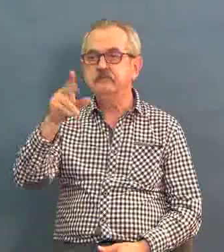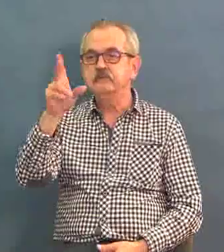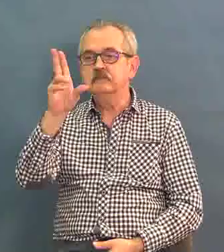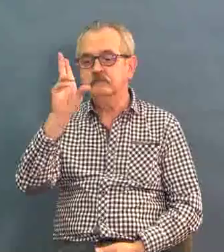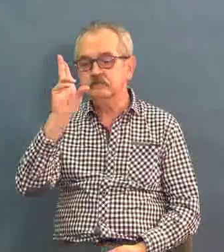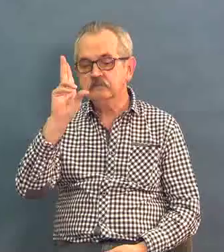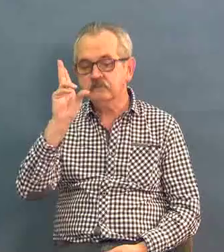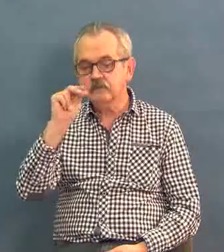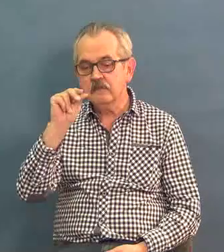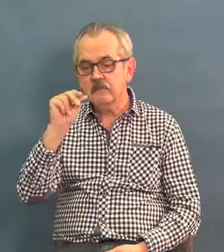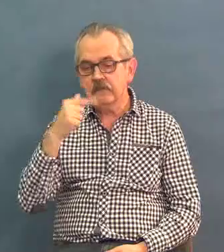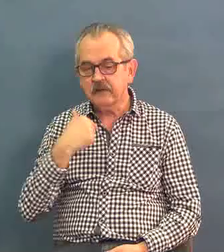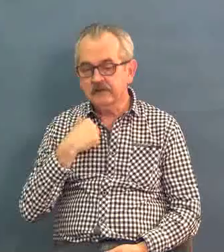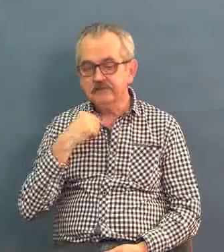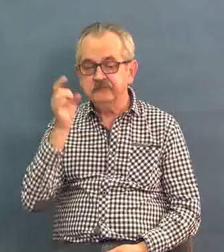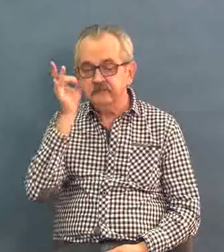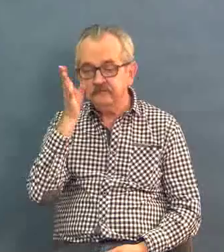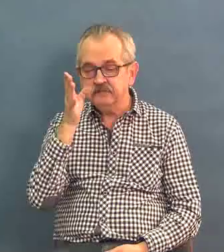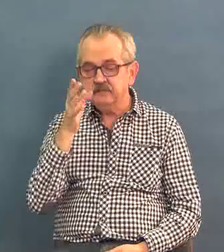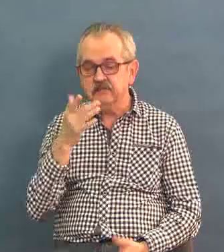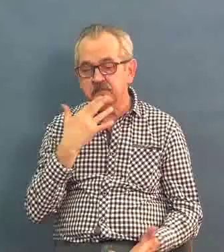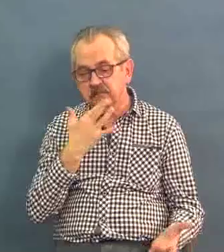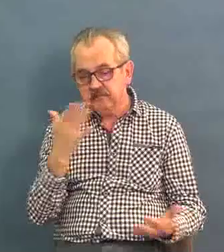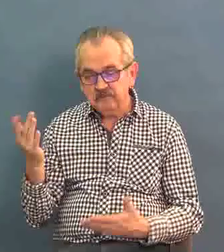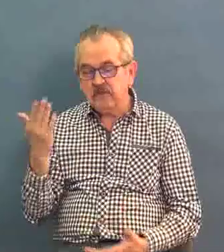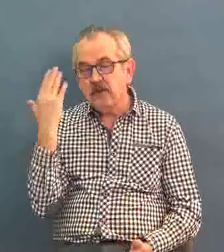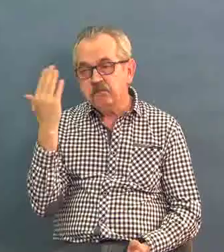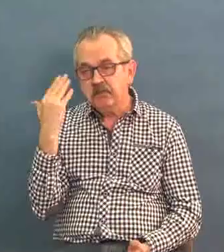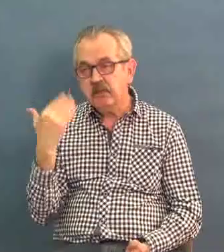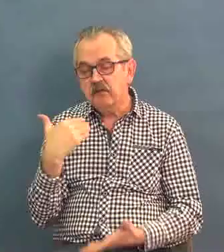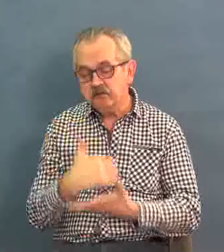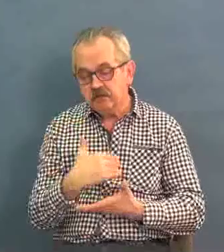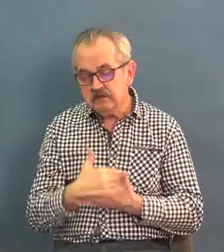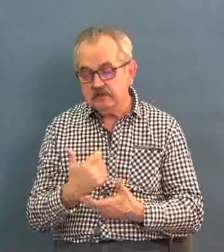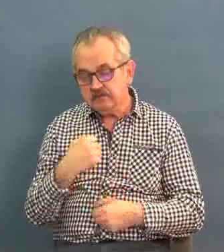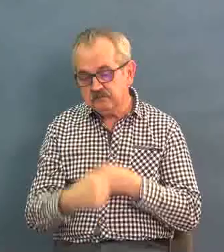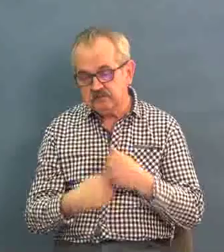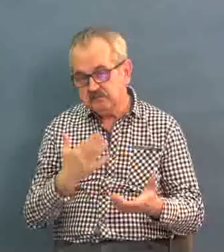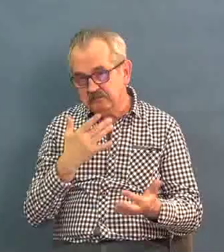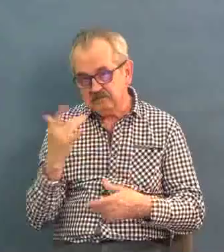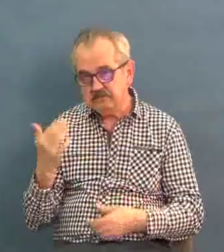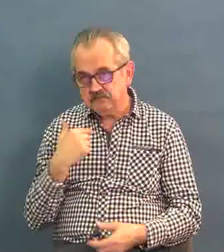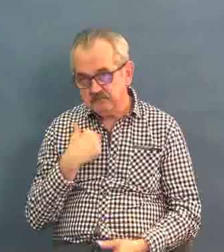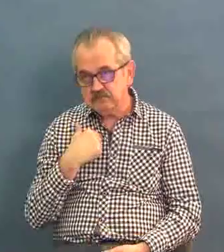W poniedziałek rano załatwiam pracę w pomocy społecznej.